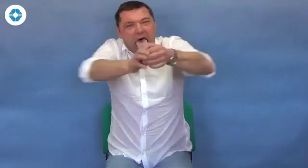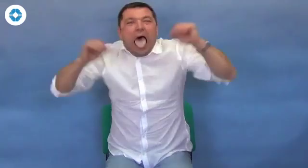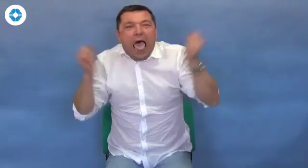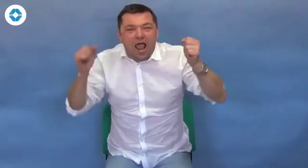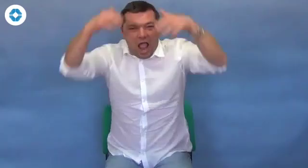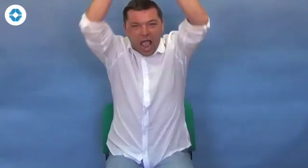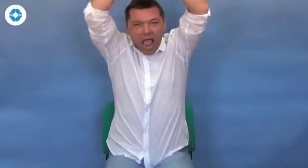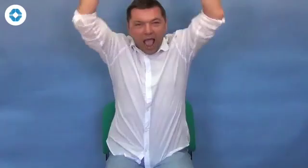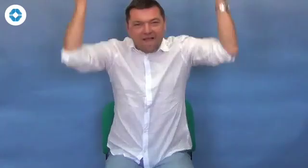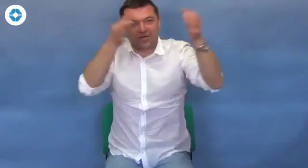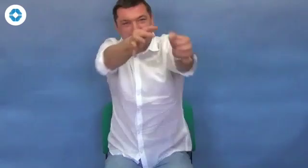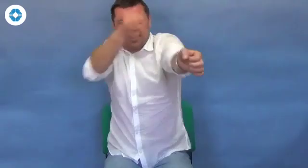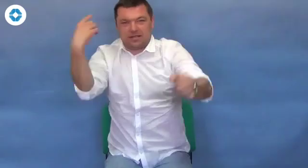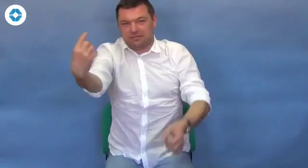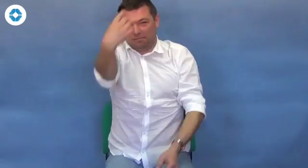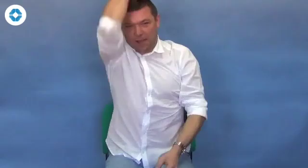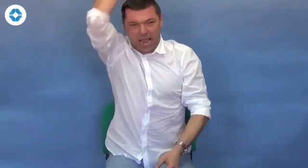Lepiej strzelać do dużego owocu.